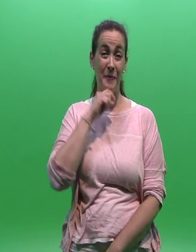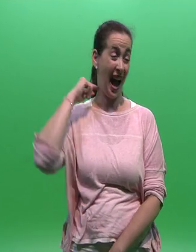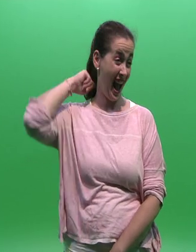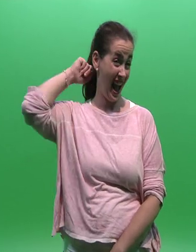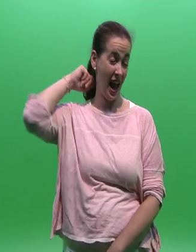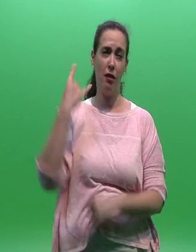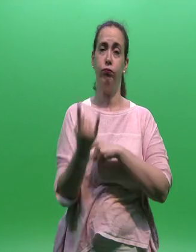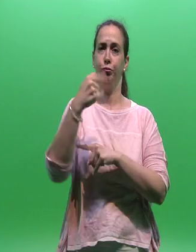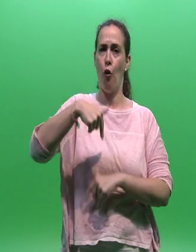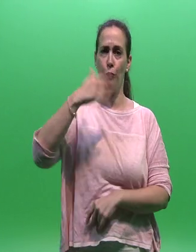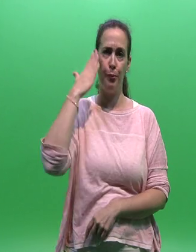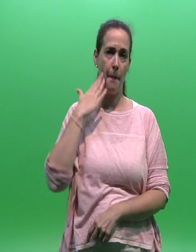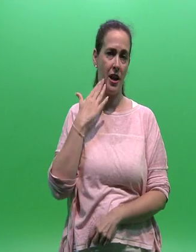Avui al matí m'ha aparegut el dolor al clatell.